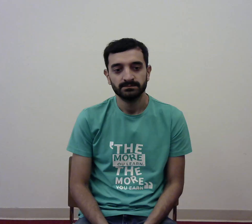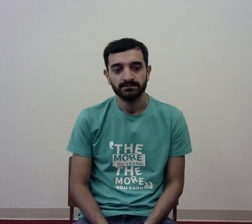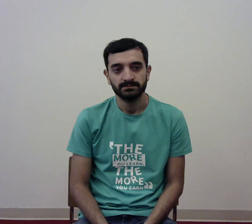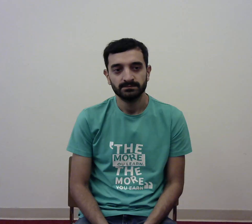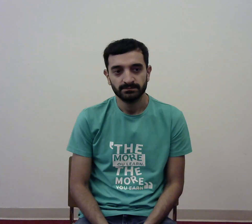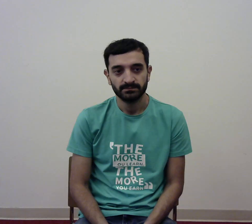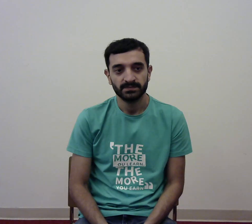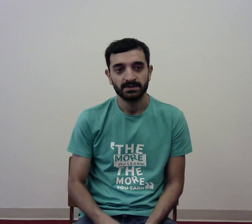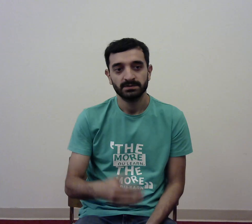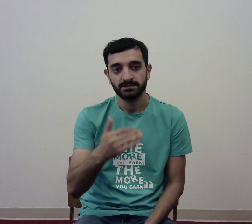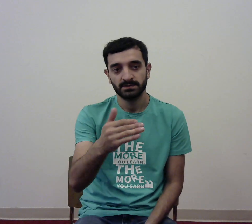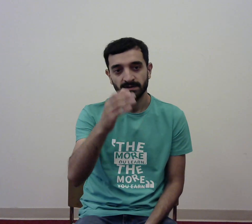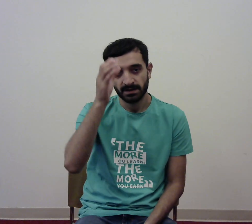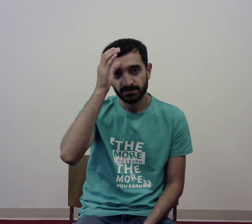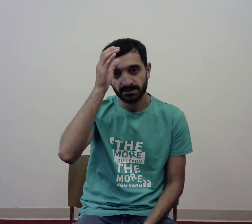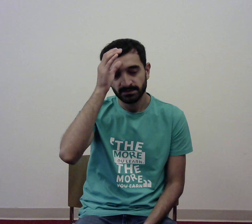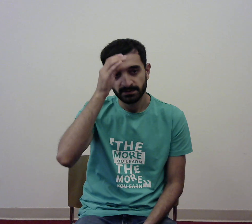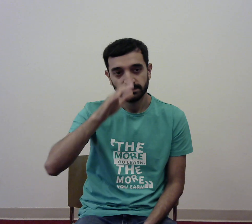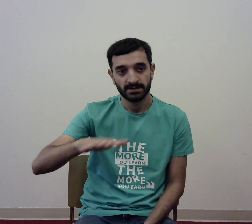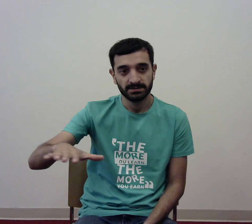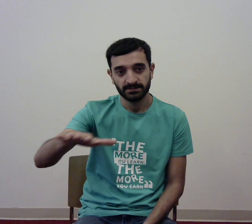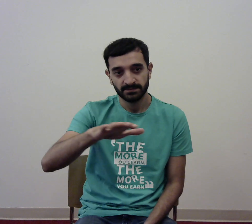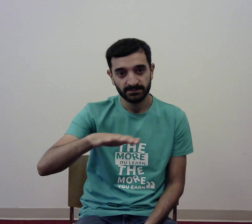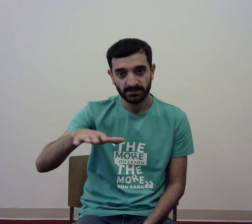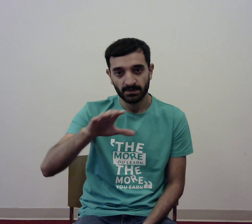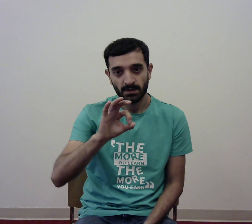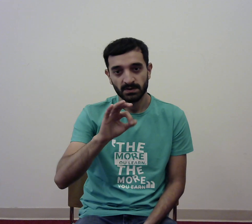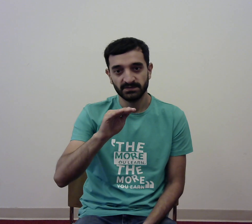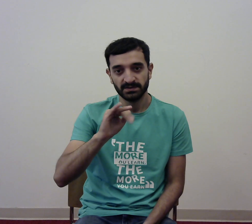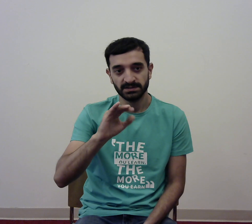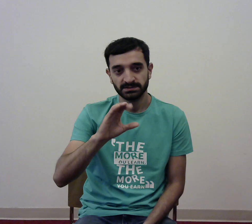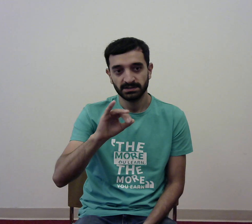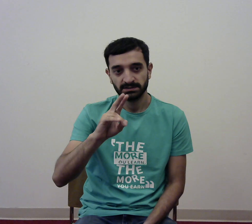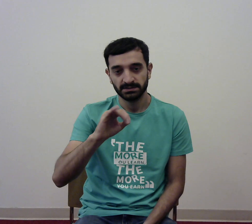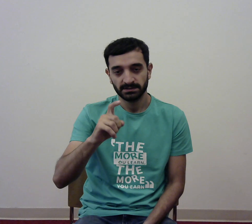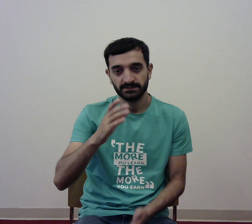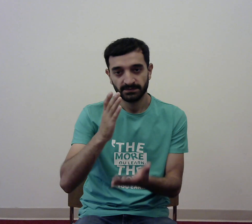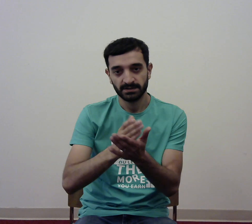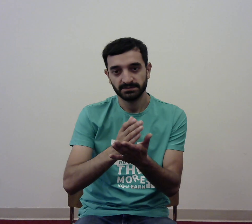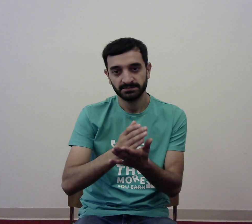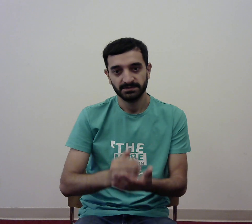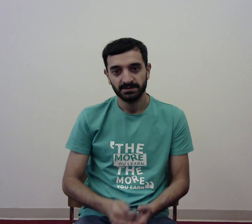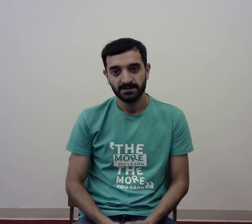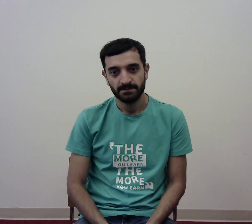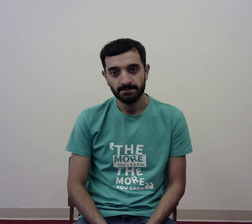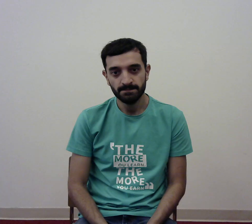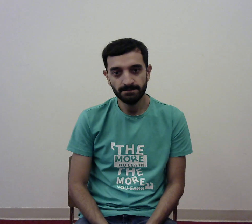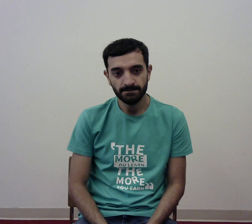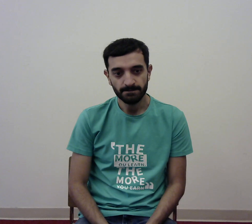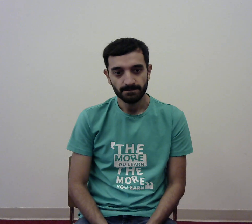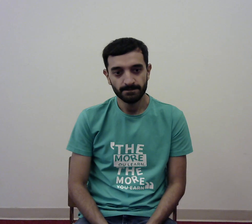Sizin Elmlər Akademiyası tərəfdə ofisiniz varmı?